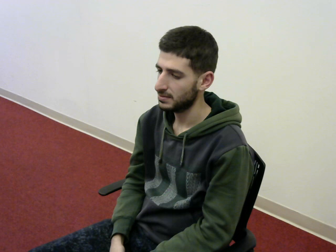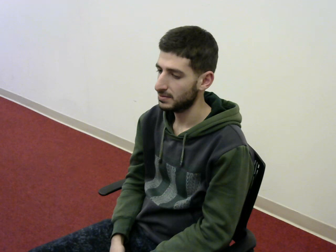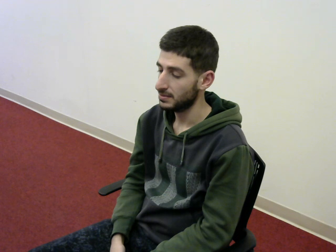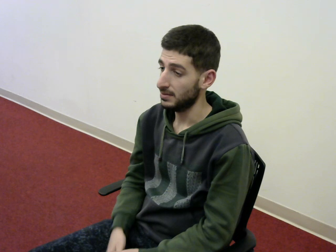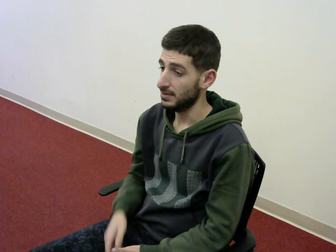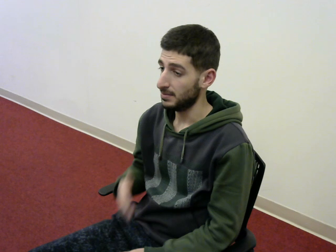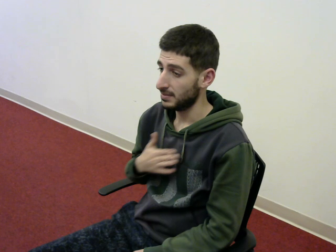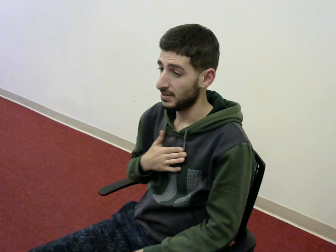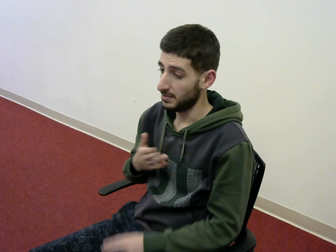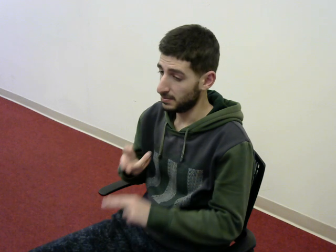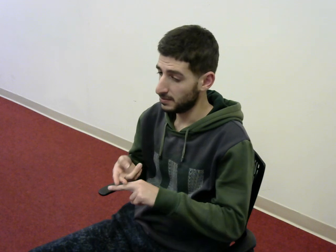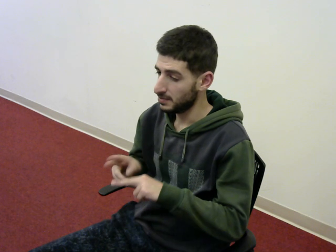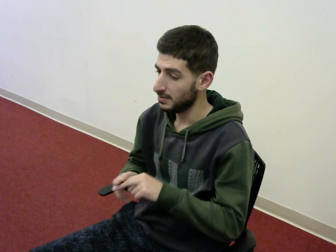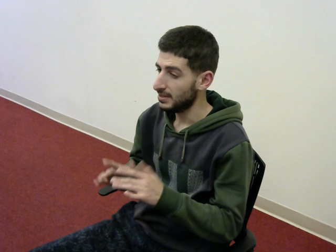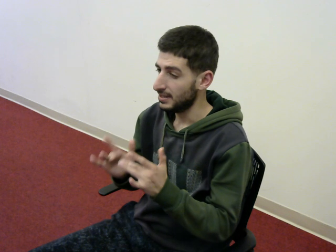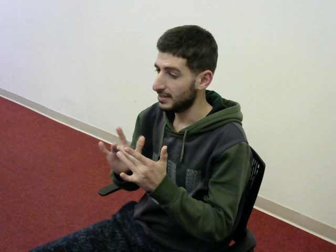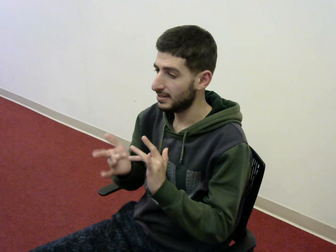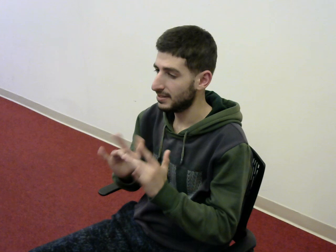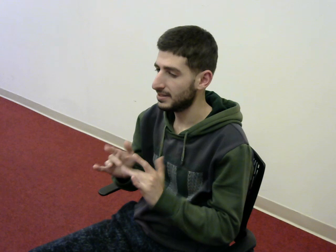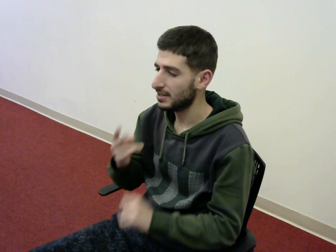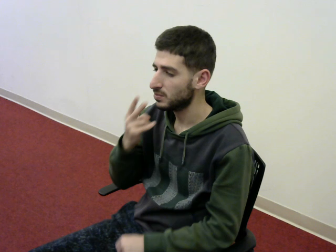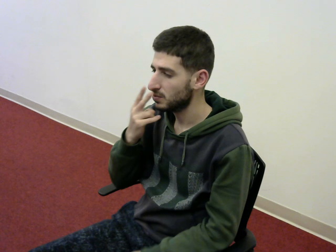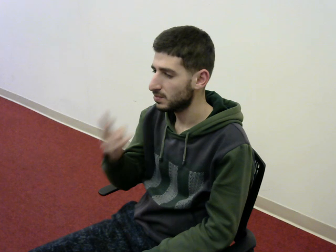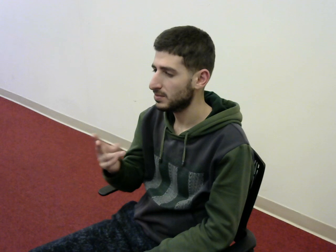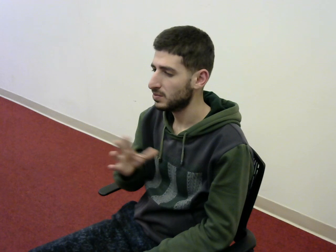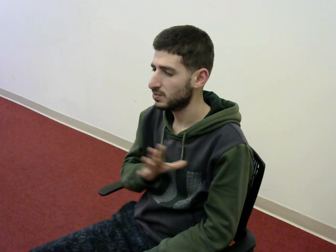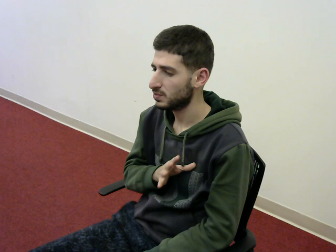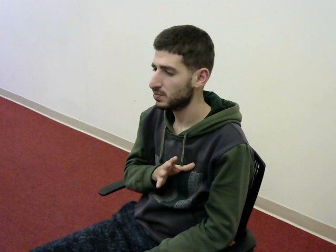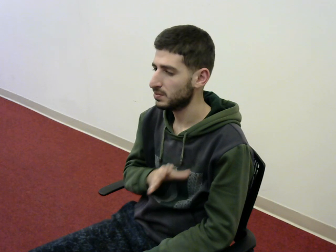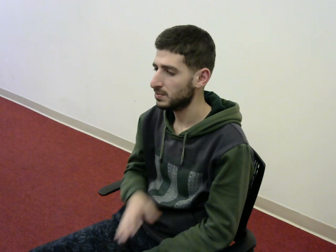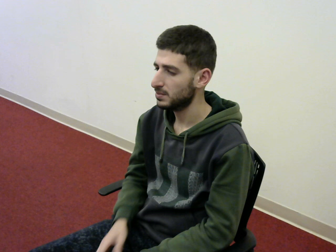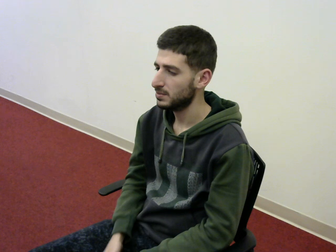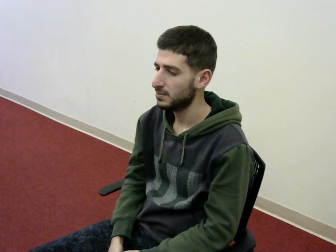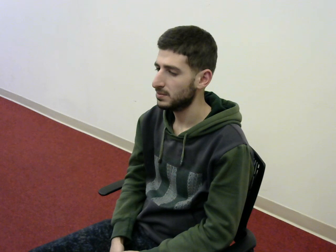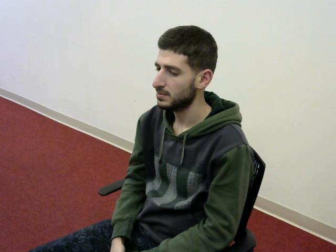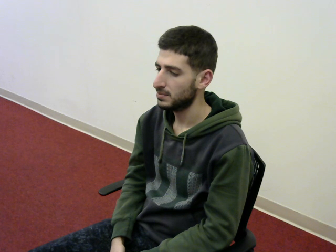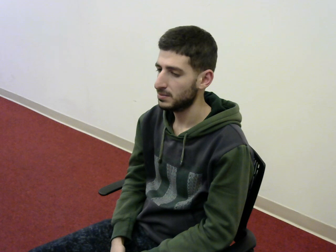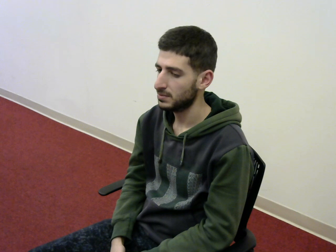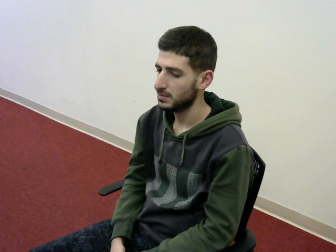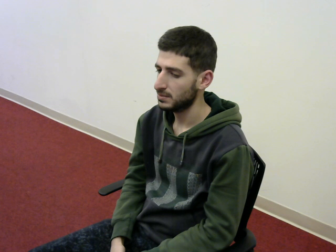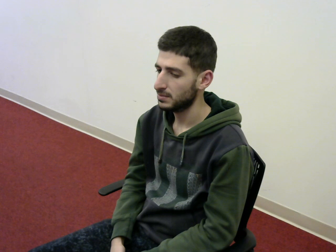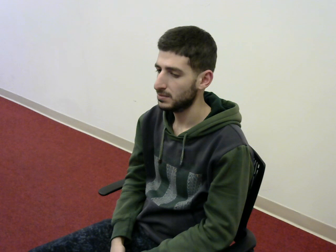Mən bunu internetdə görmüşəm